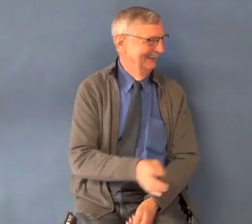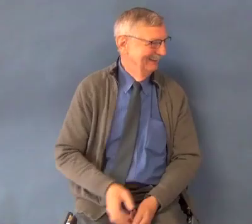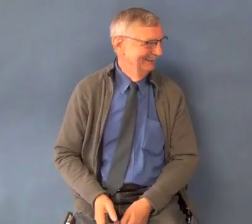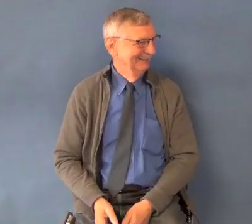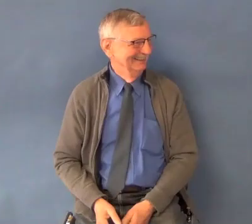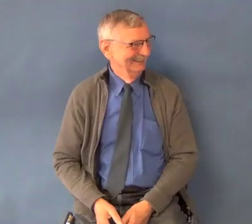Dobrze.